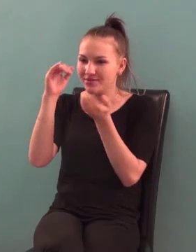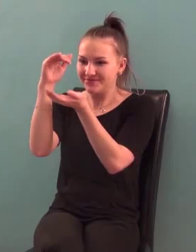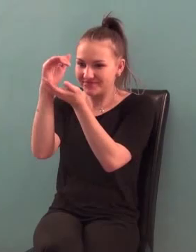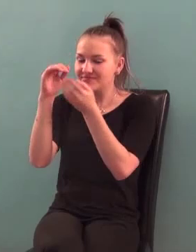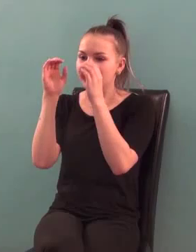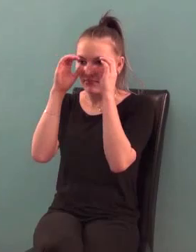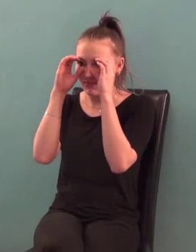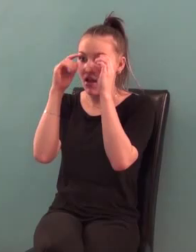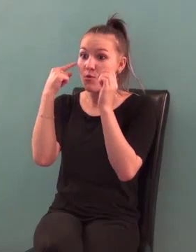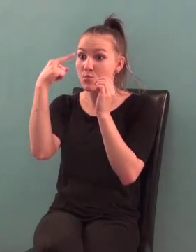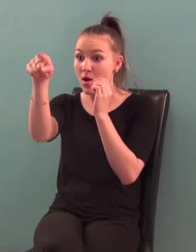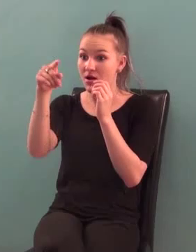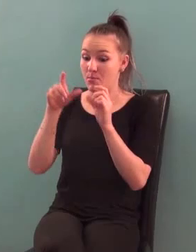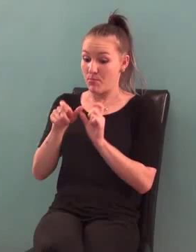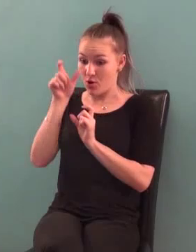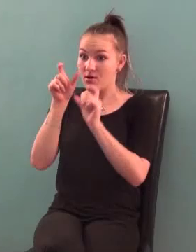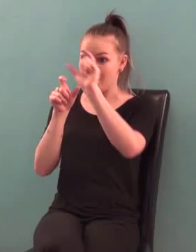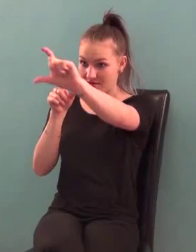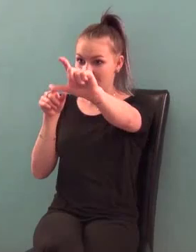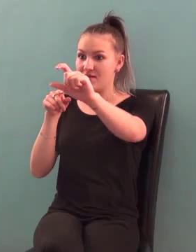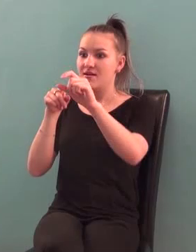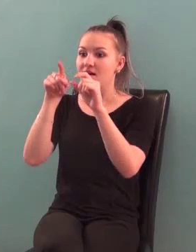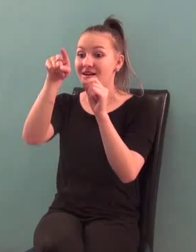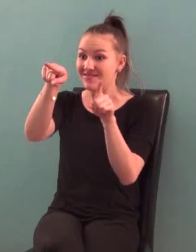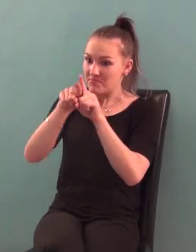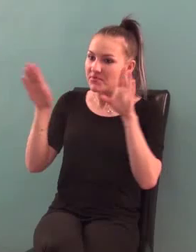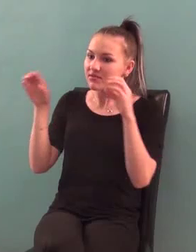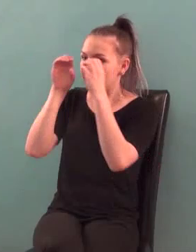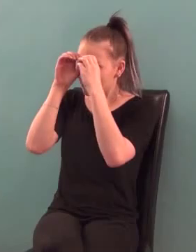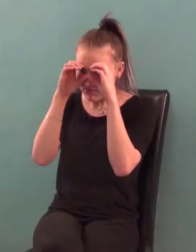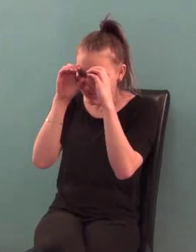Patrzy przez lornetkę i nagle zauważył w wieżowcu naprzeciwko, że przez lornetkę patrzy na niego ptaszek.